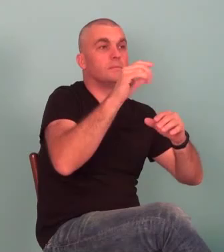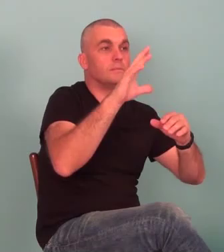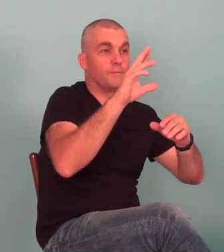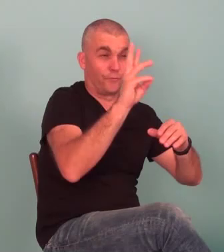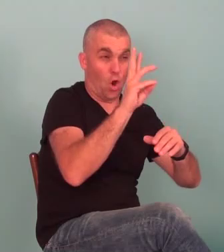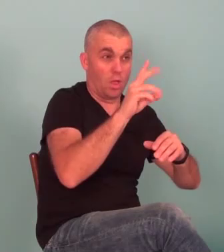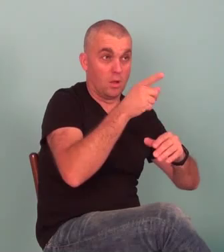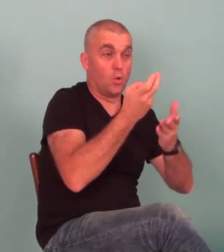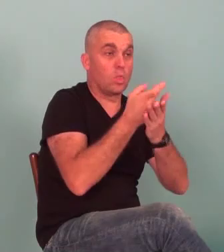We wtorek, w lutym?